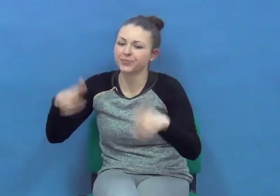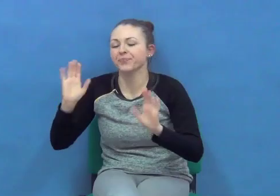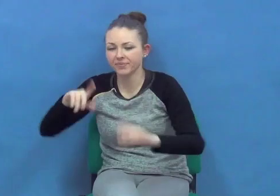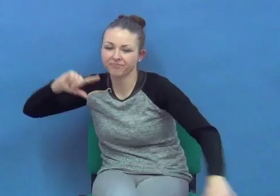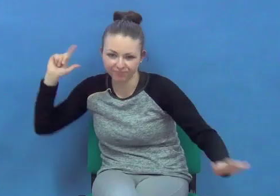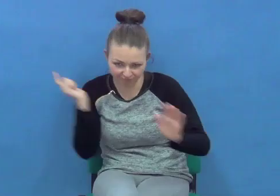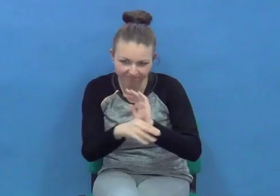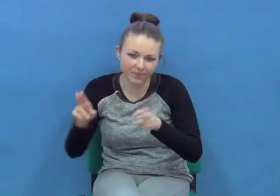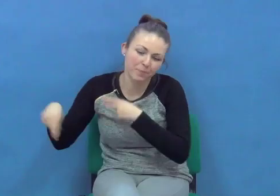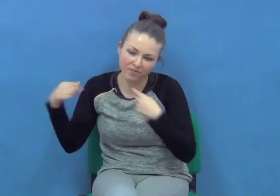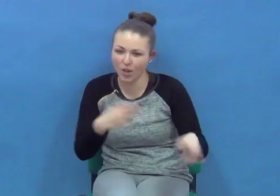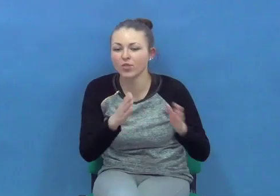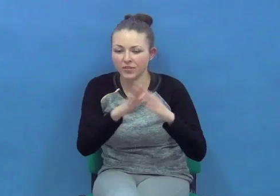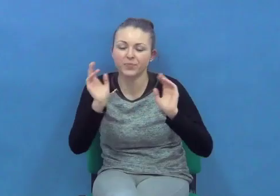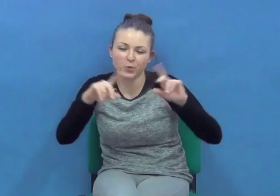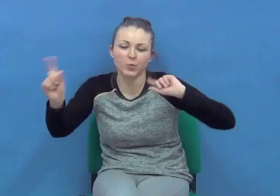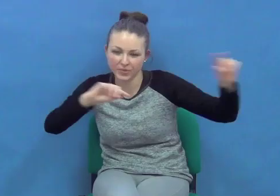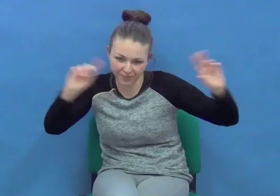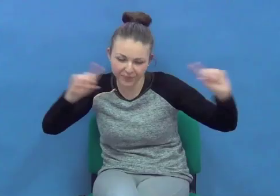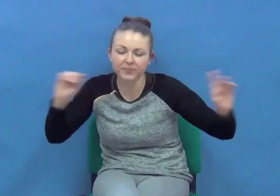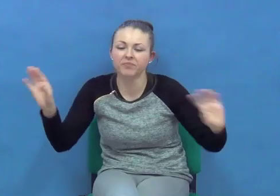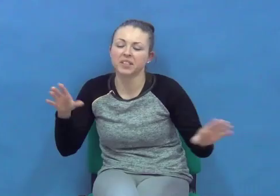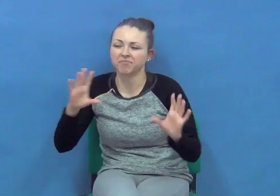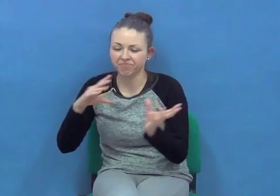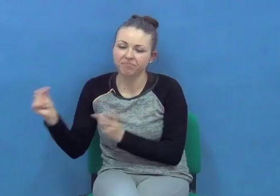Wszyscy wrócili do budynku hotelu.